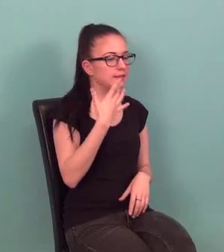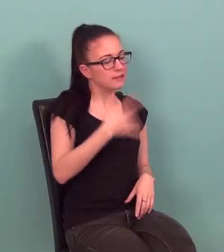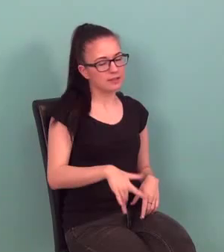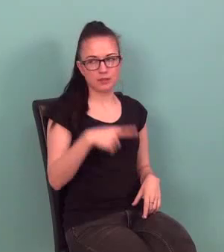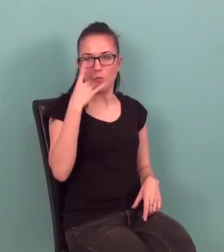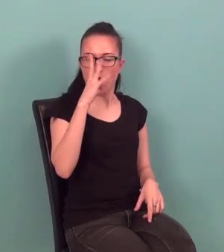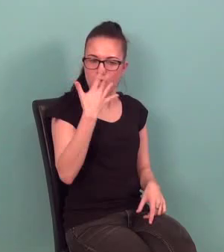Pogoda jest ładna, ale gorąco.